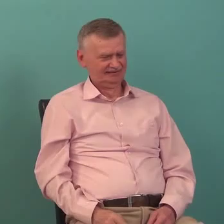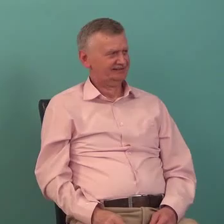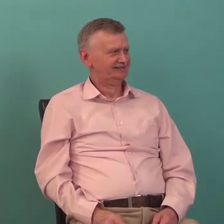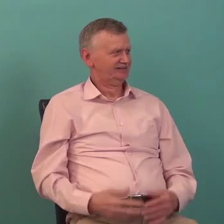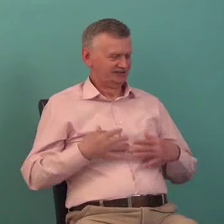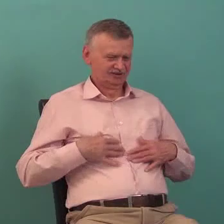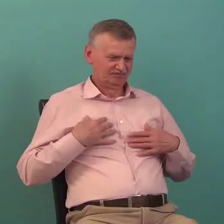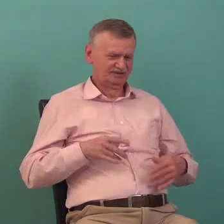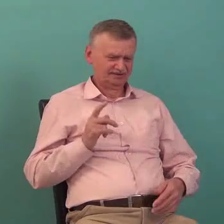Zakaz kąpieli.